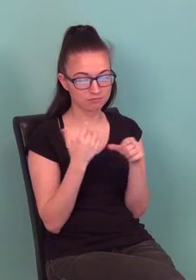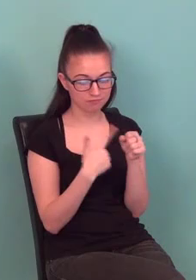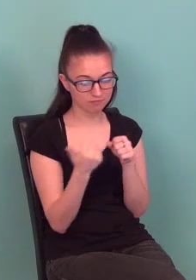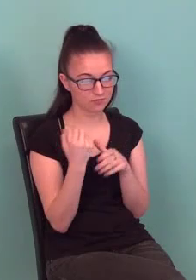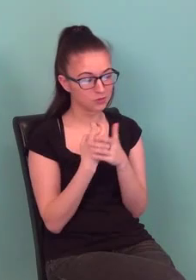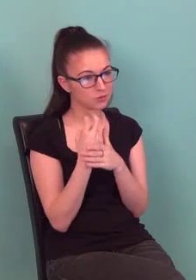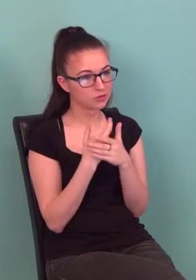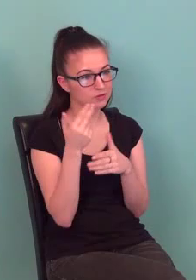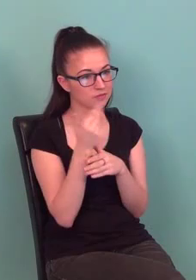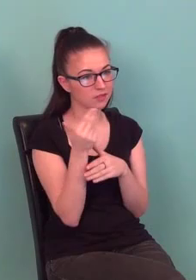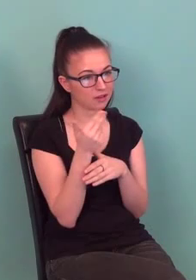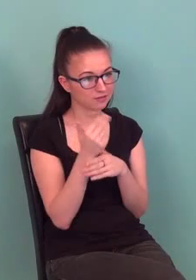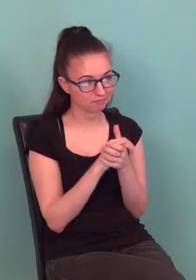Dwudziestego pierwszego lutego, w niedzielę.